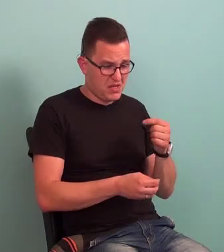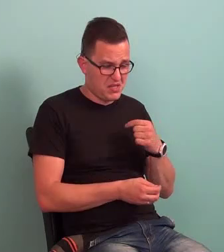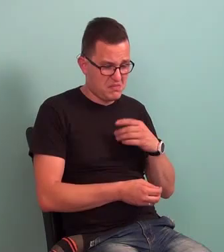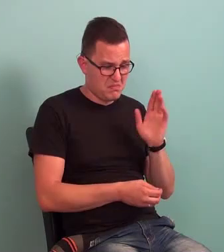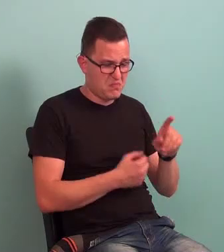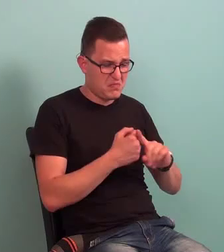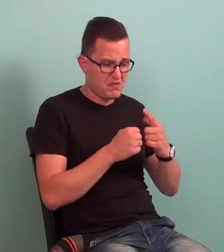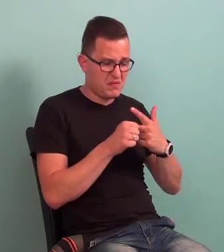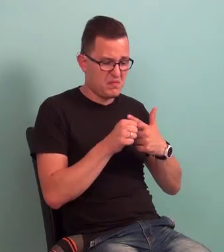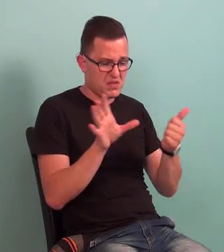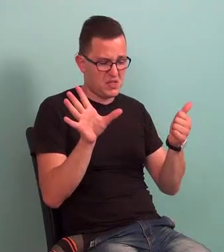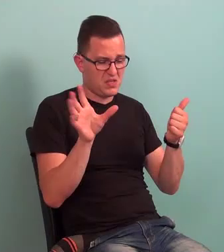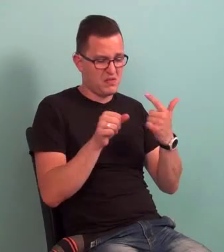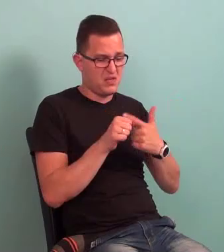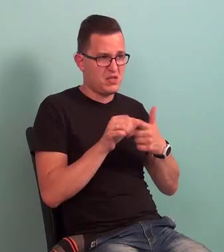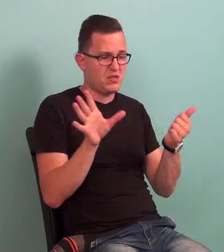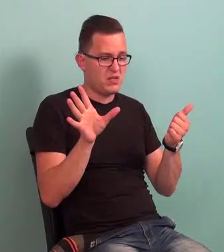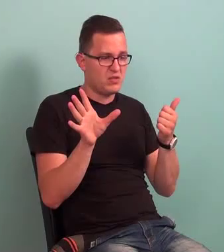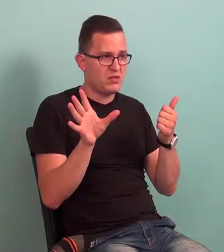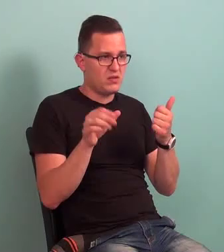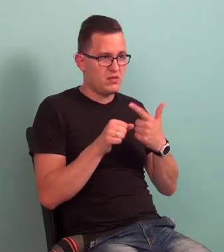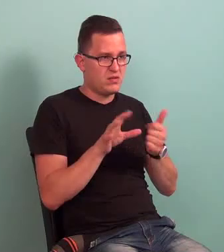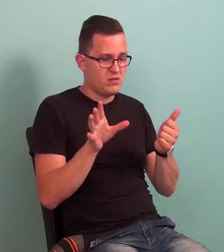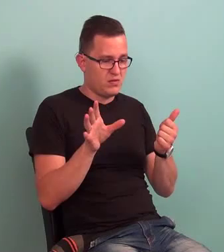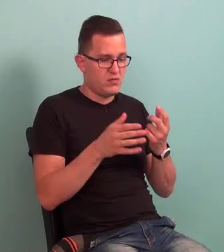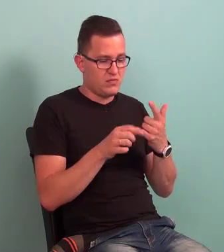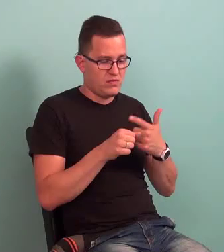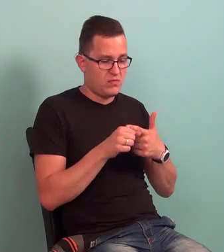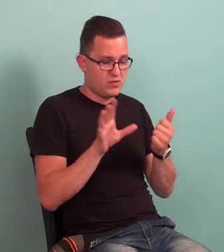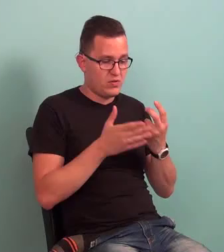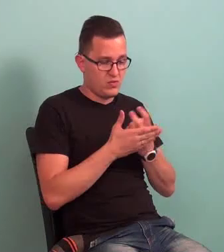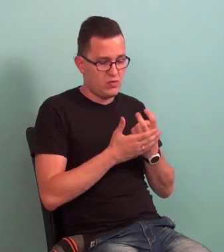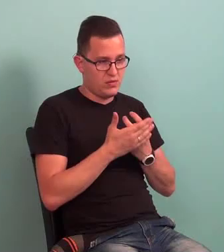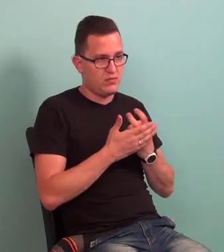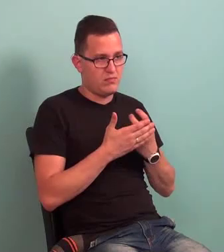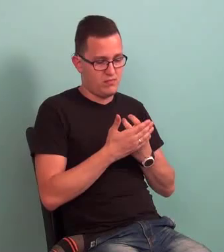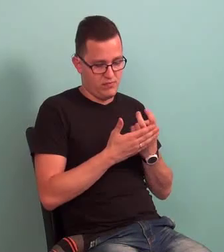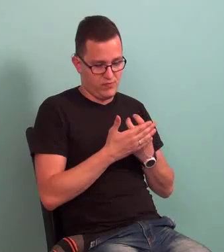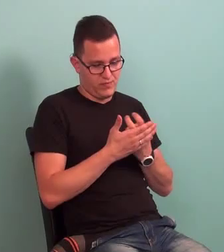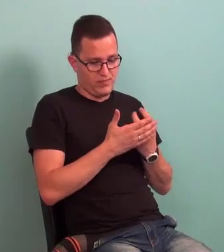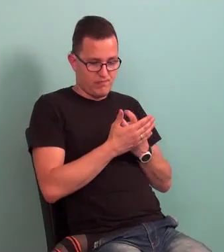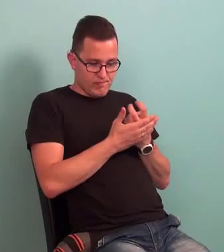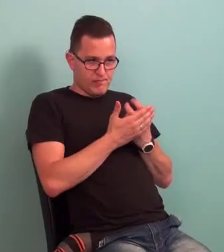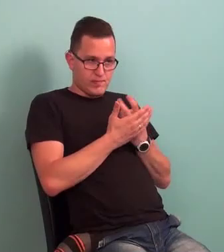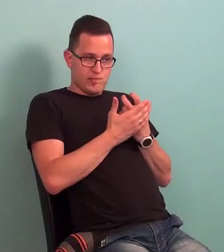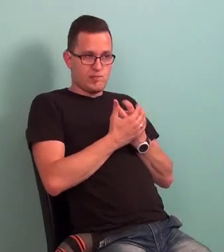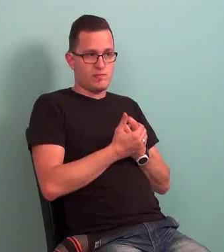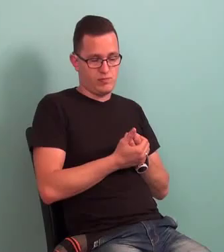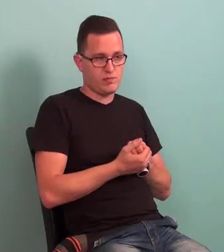Ja mogę dwudziestego szóstego lutego.